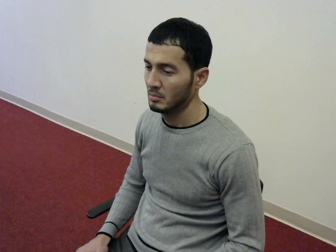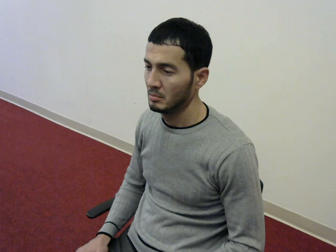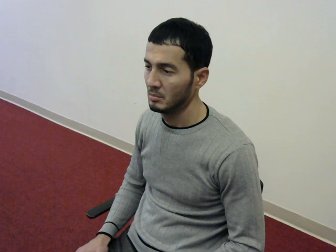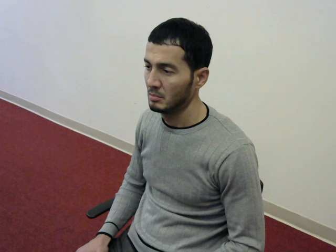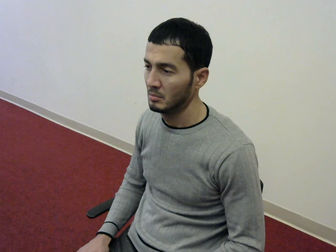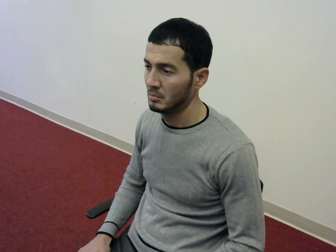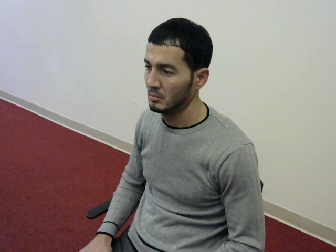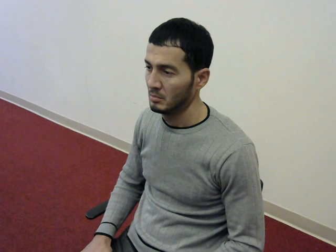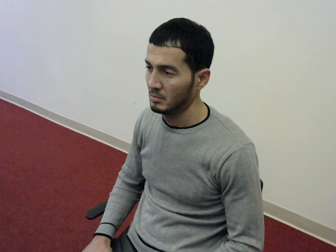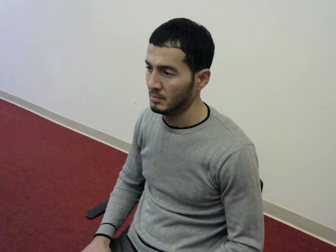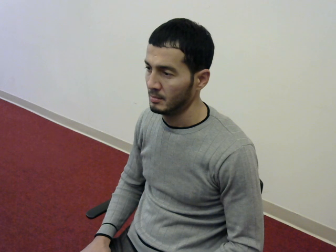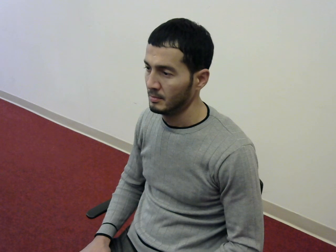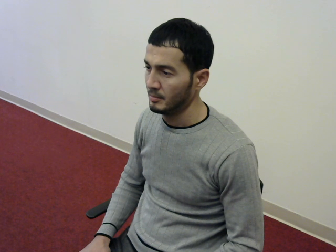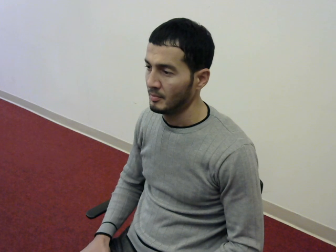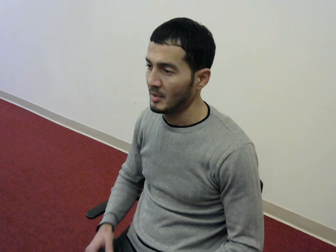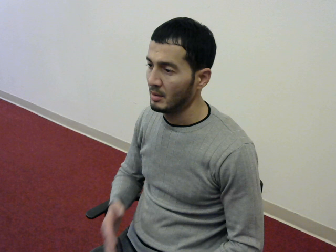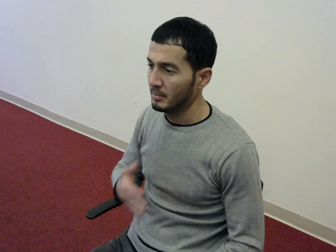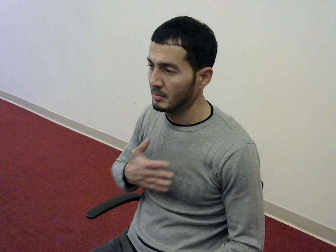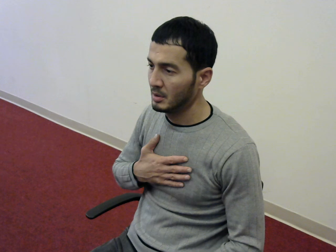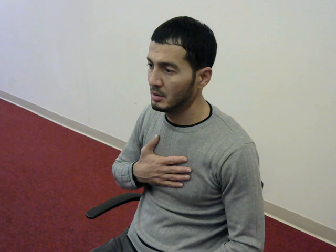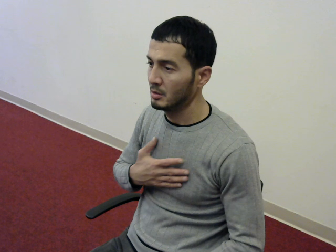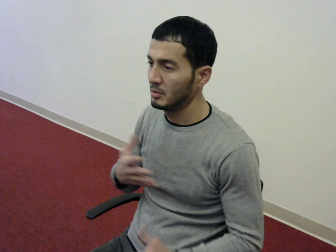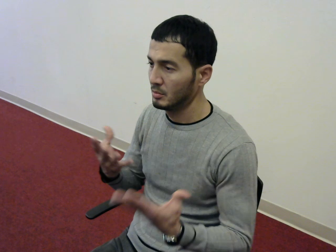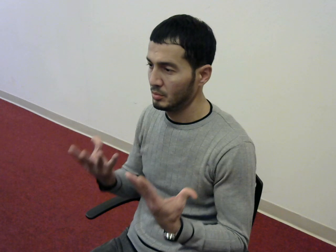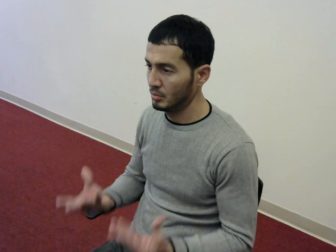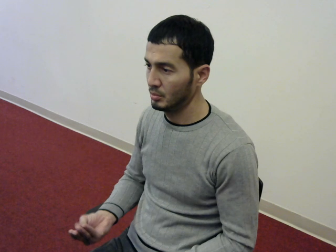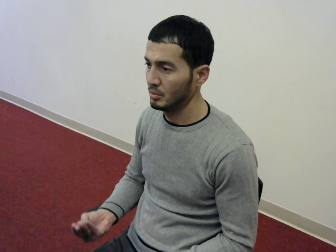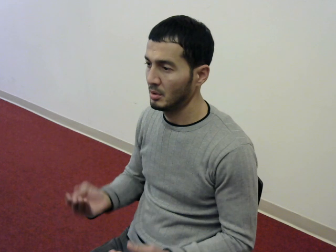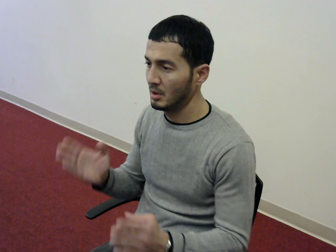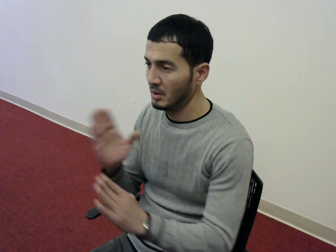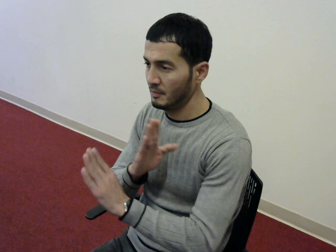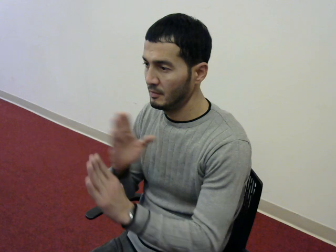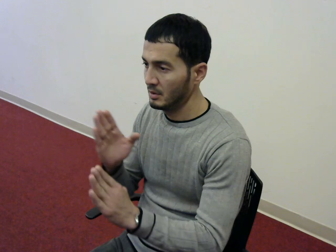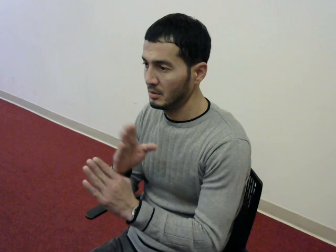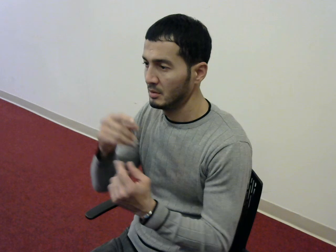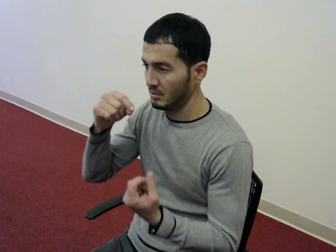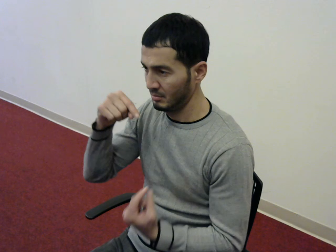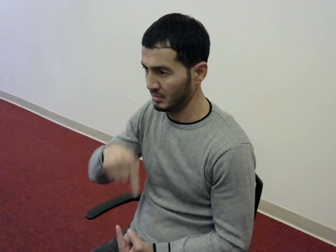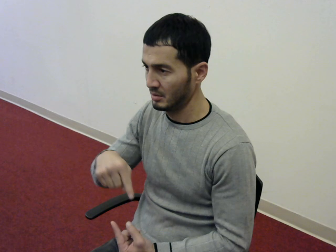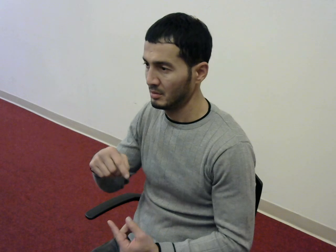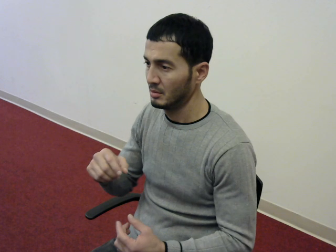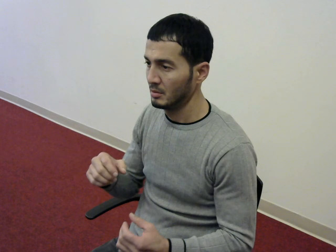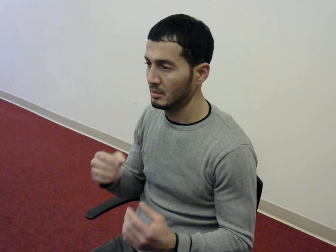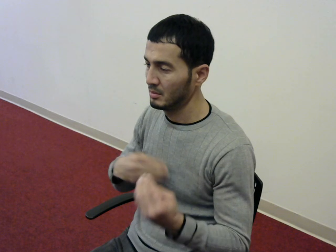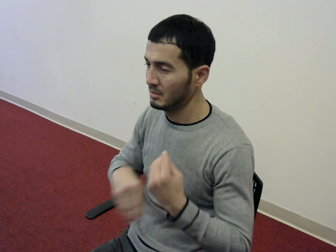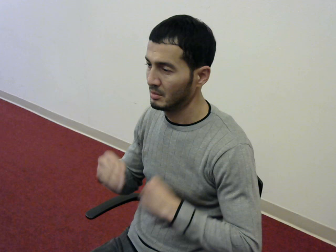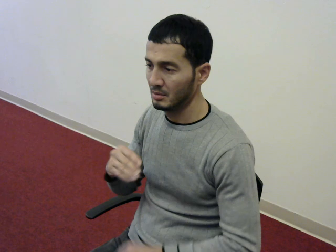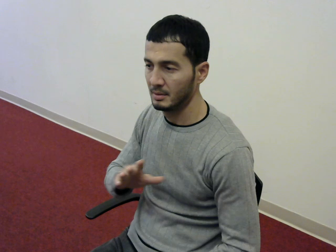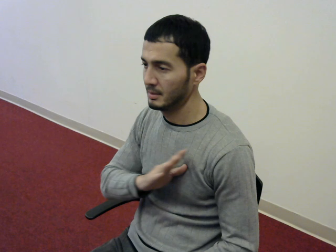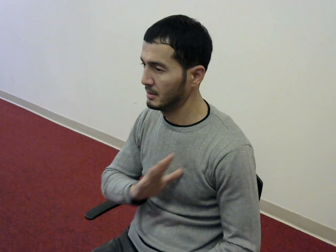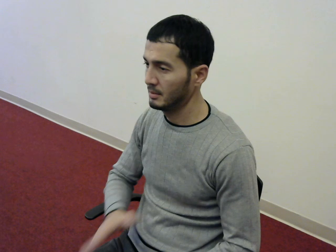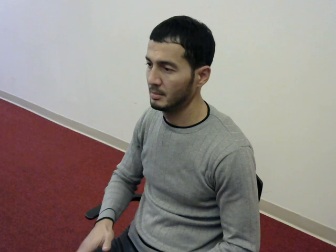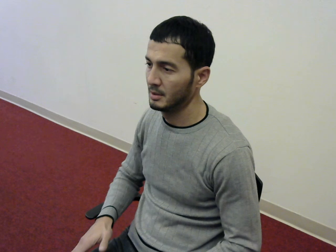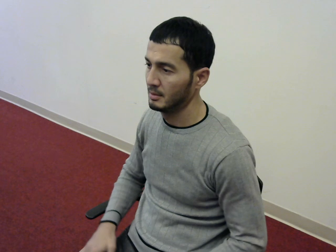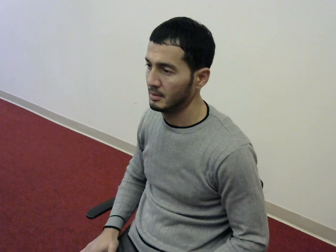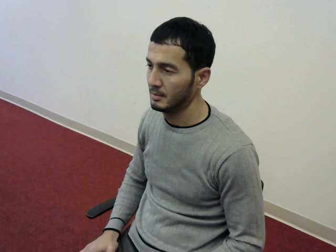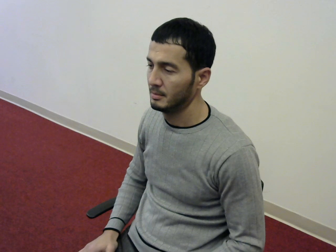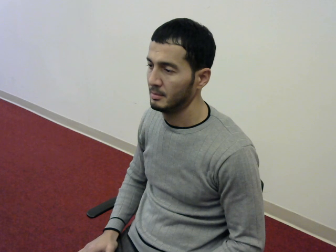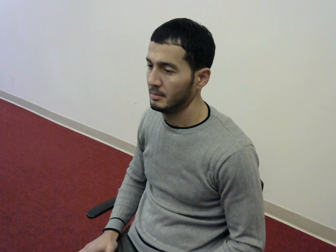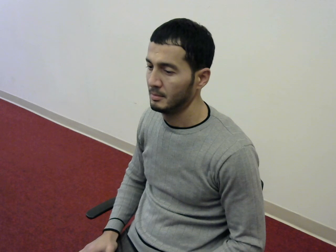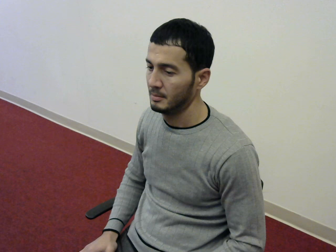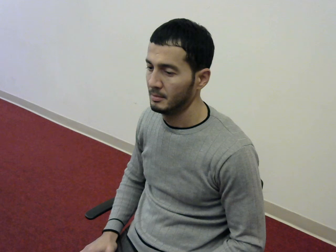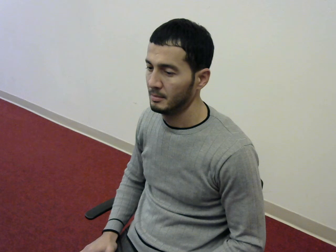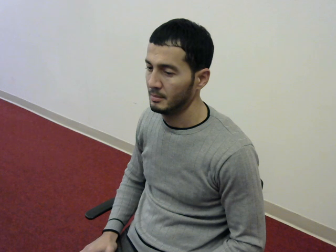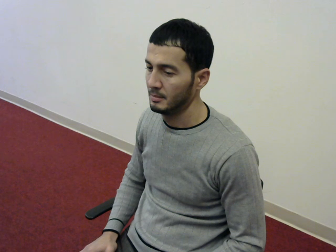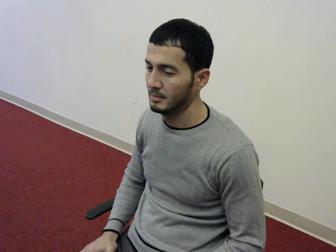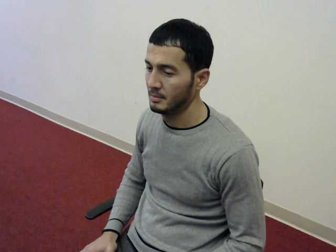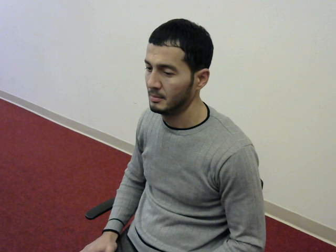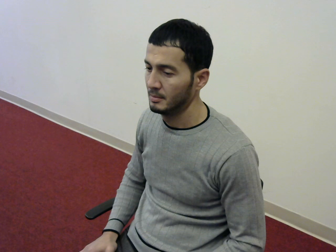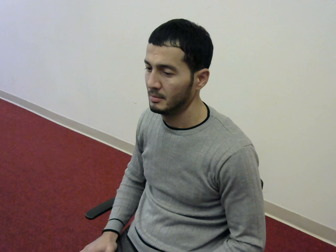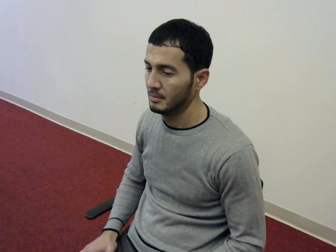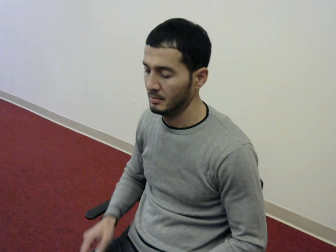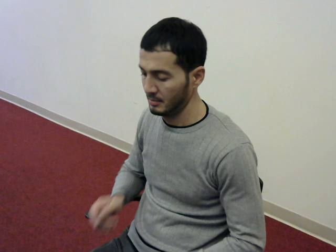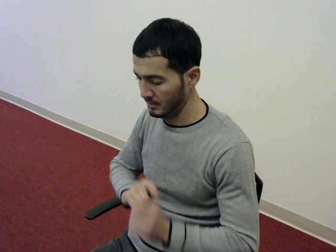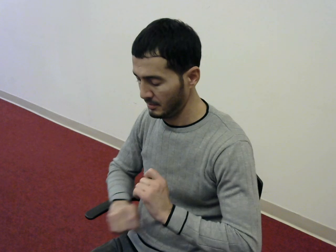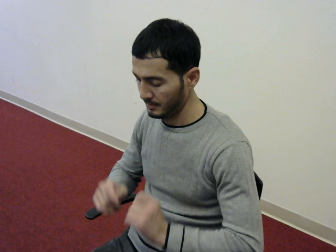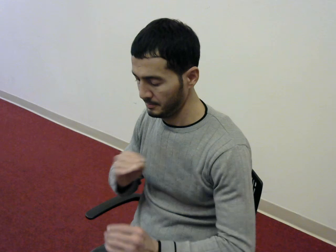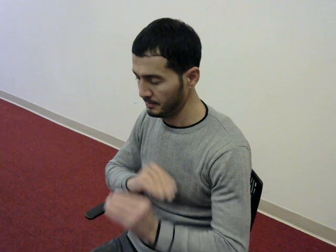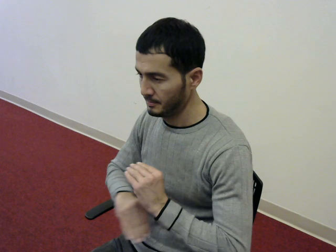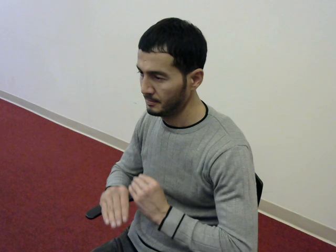Mən bu gün havaya uyğun geyinməmişəm